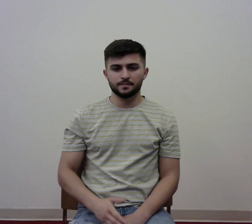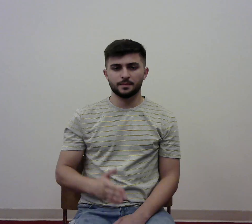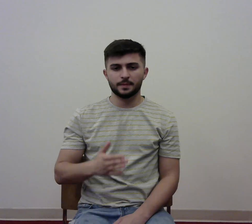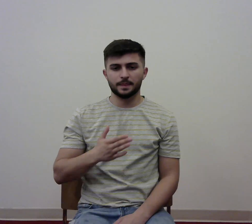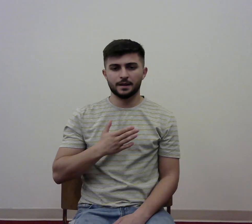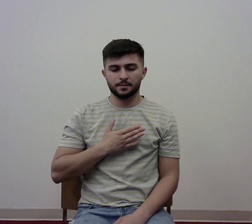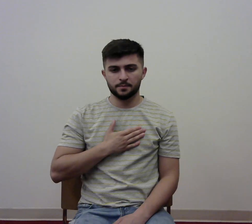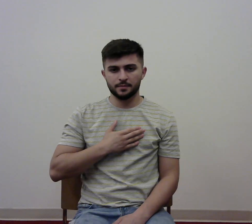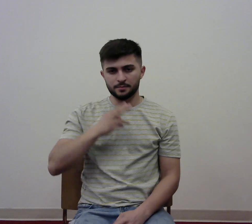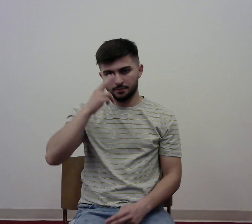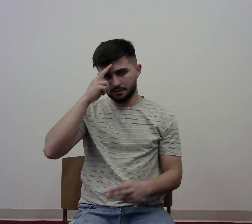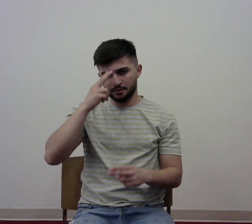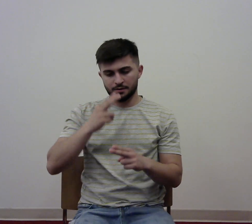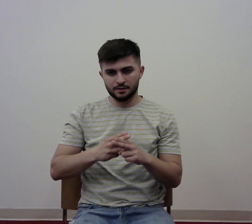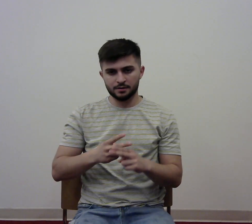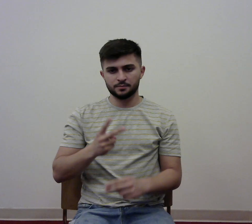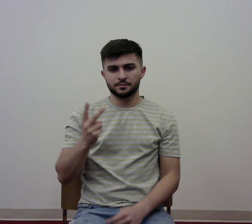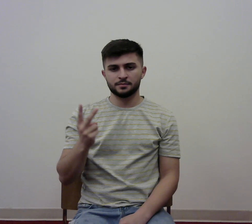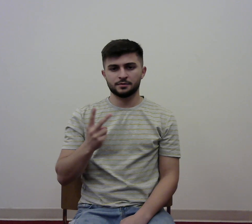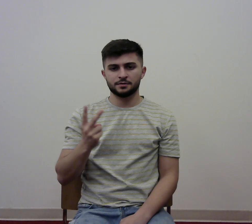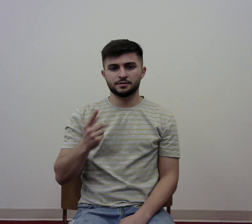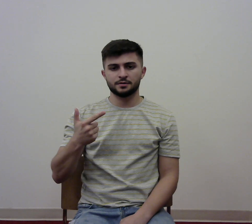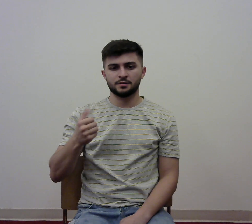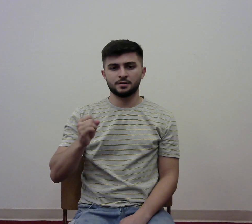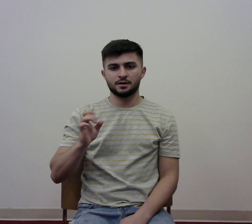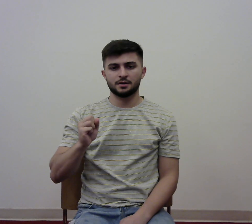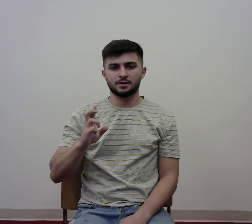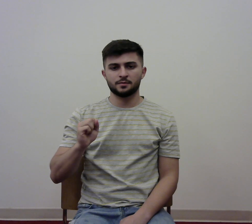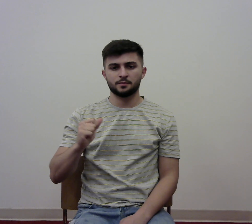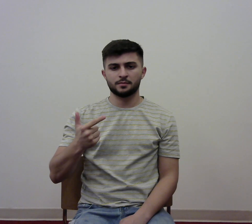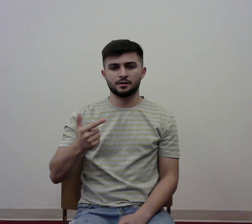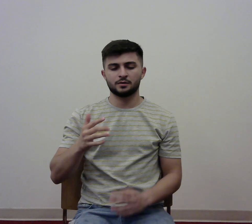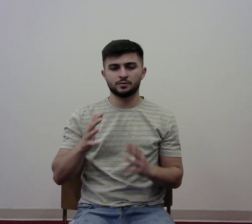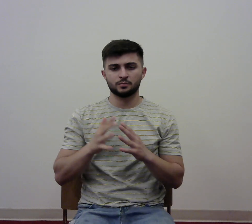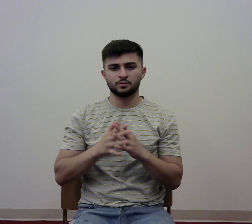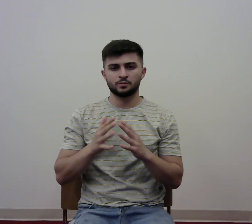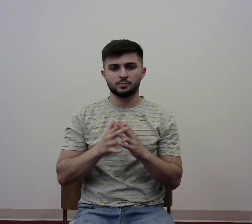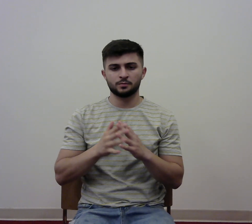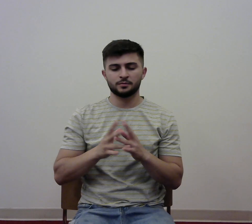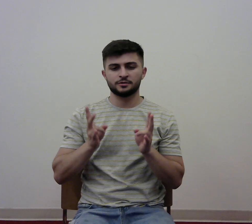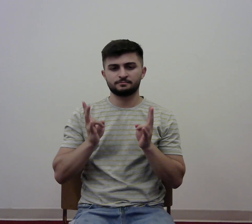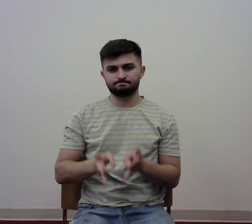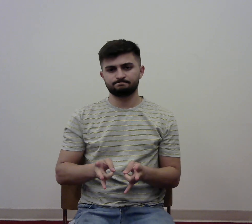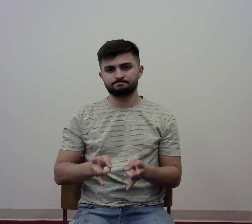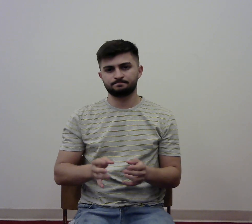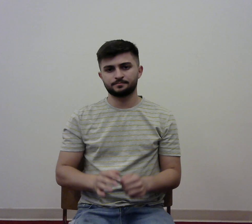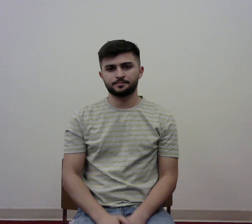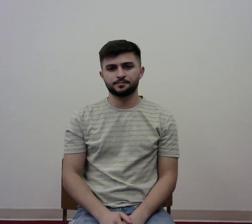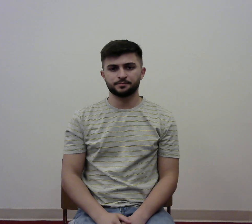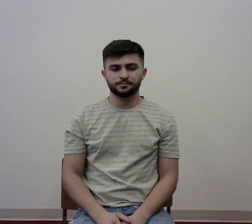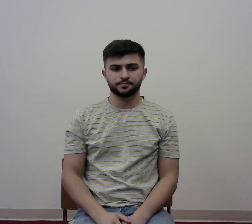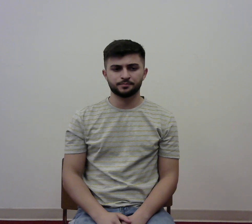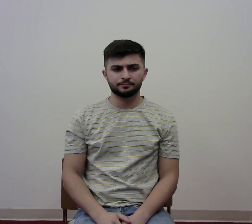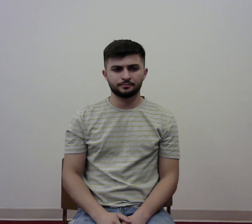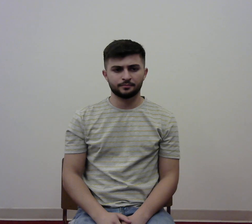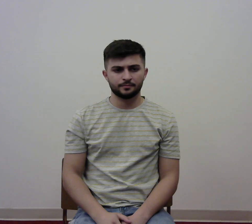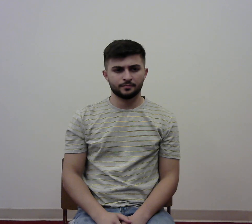Mənim qardaşım 2-ci Qarabağ müharibəsinin qazisidir